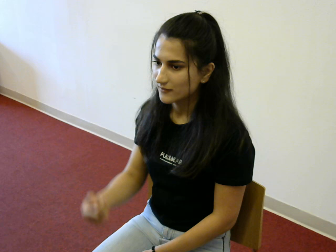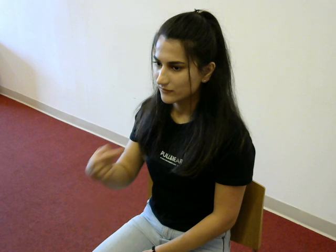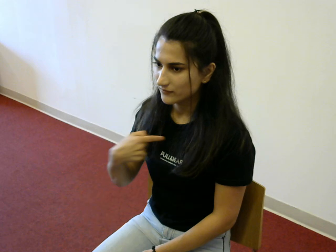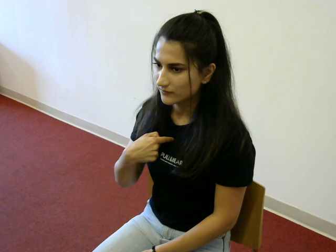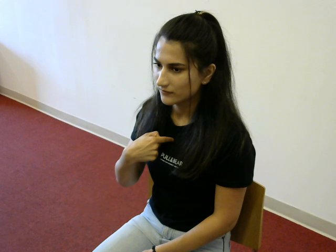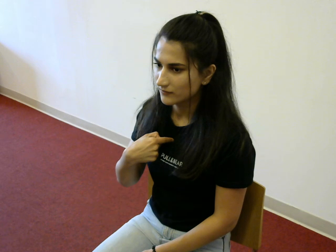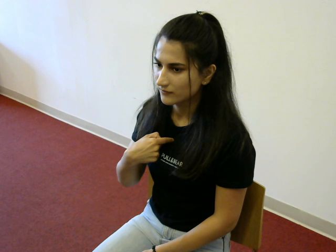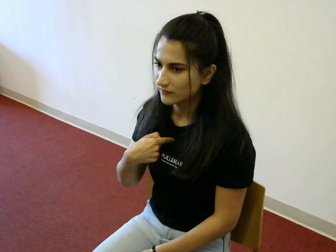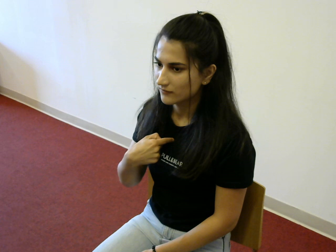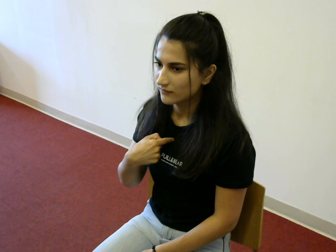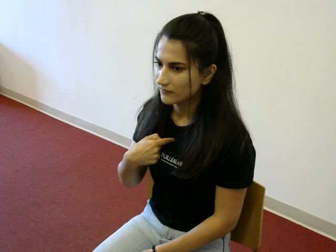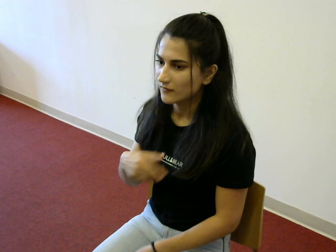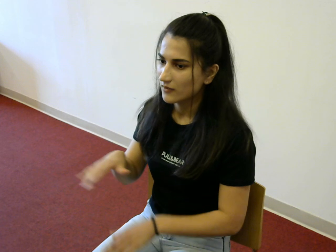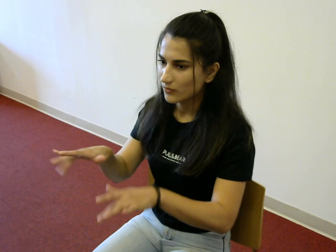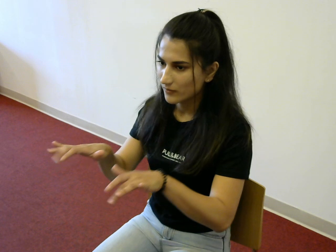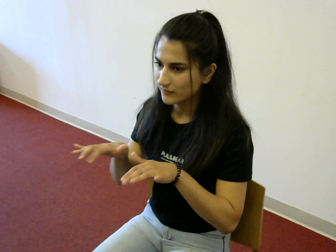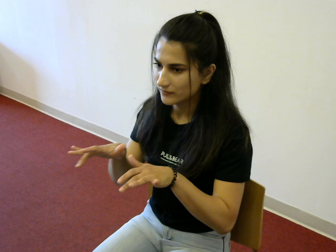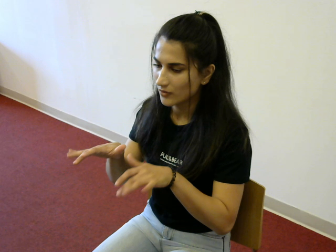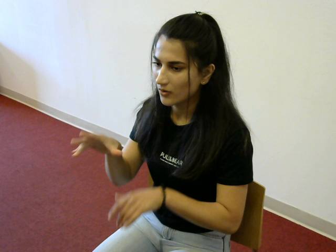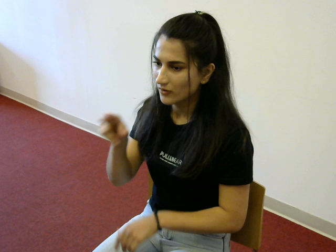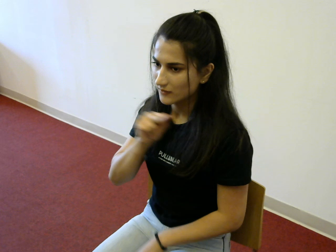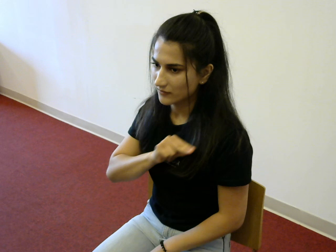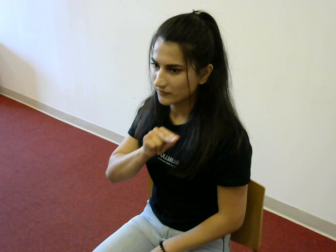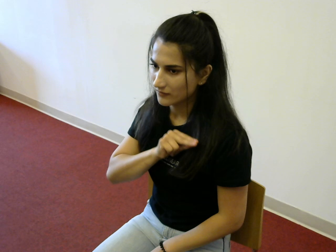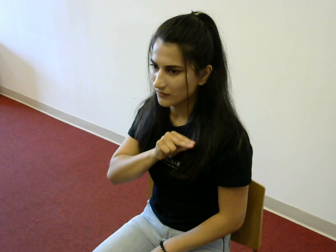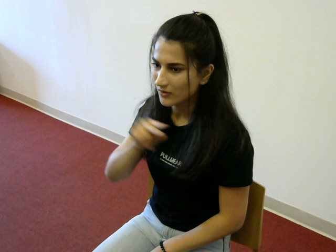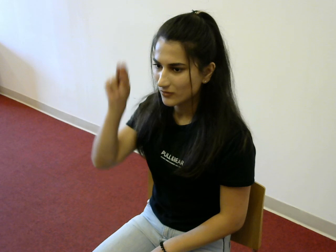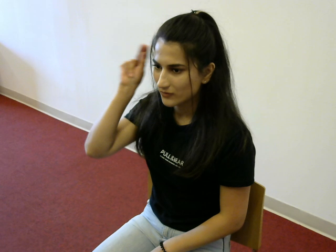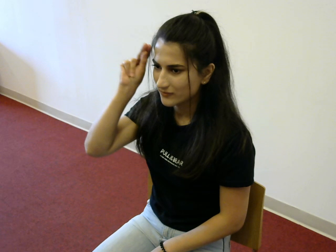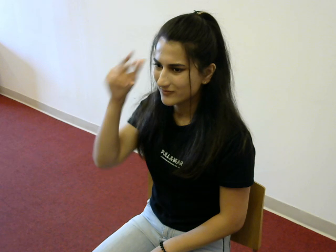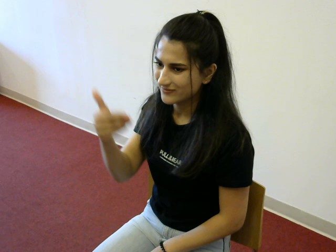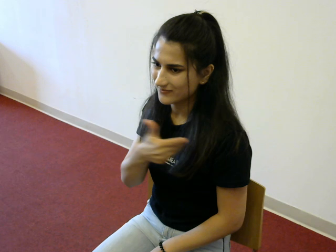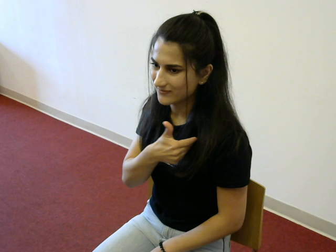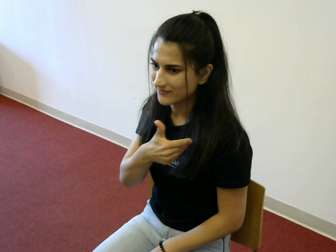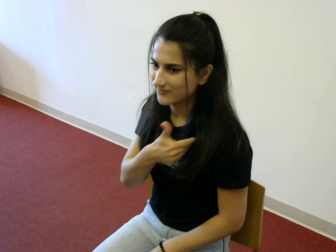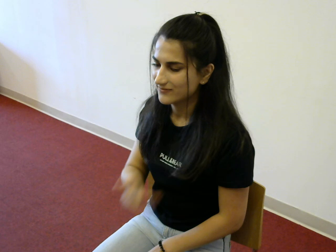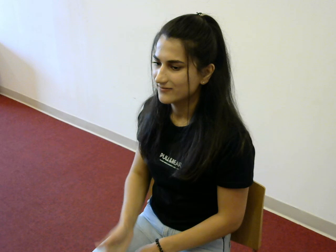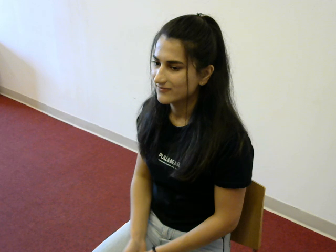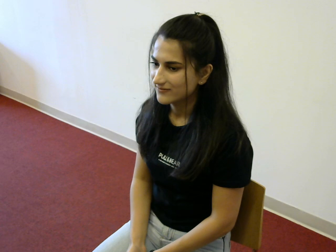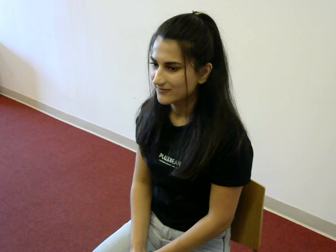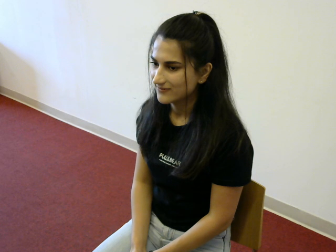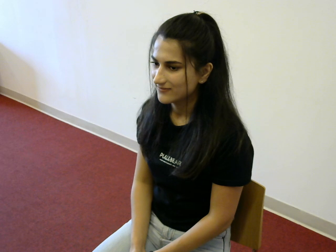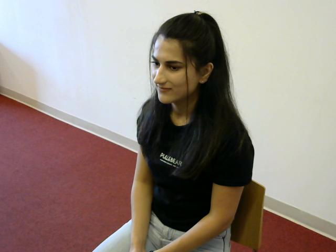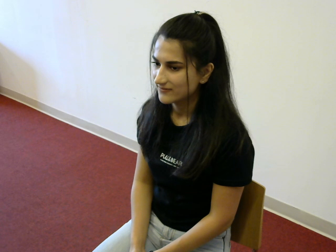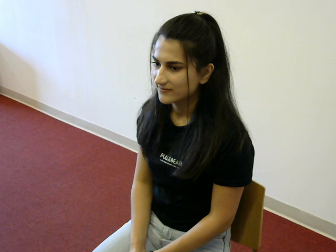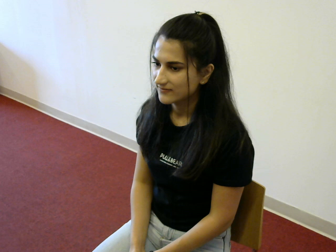Mən kompüterdə işləməyi öyrənmək istəyirəm